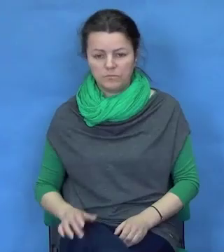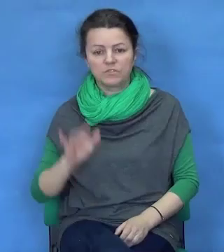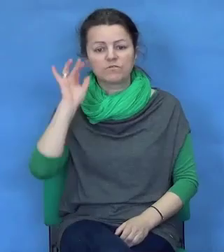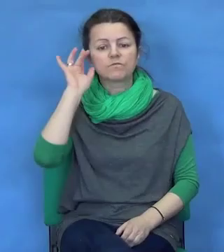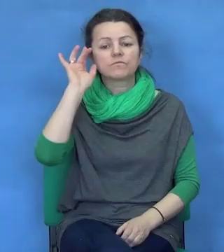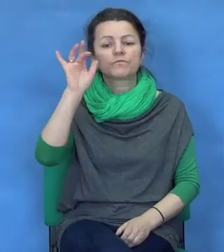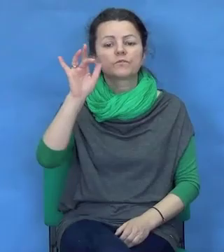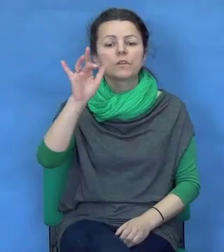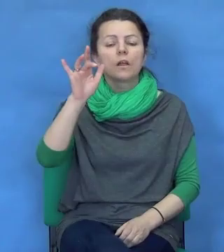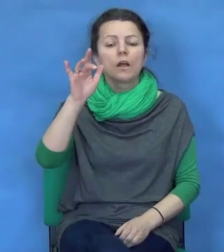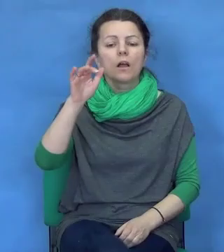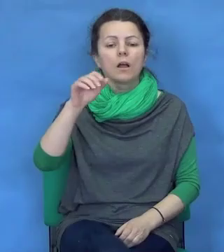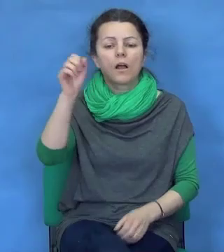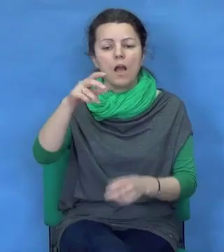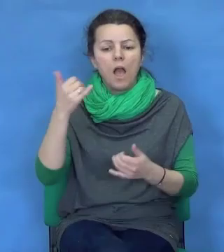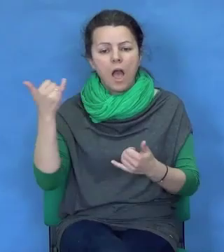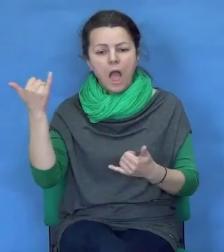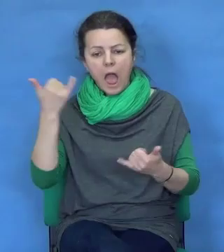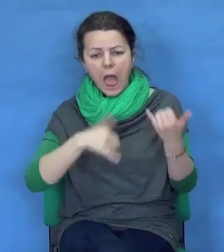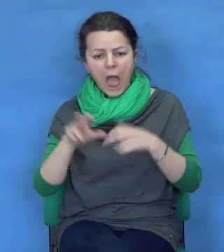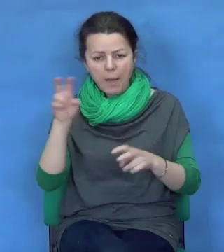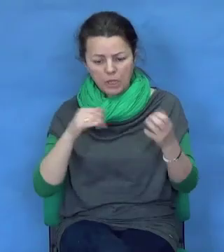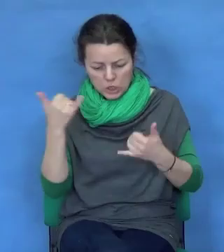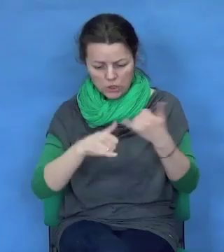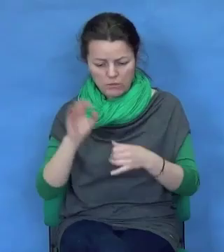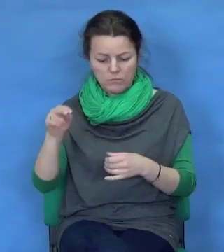W środku są różne chemikalia.